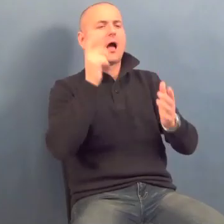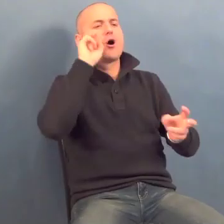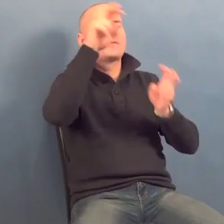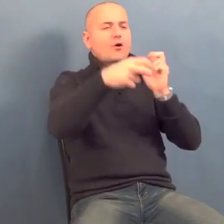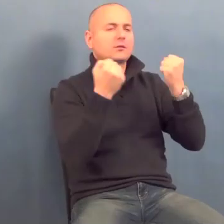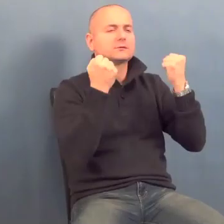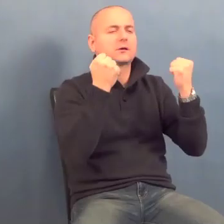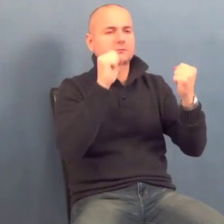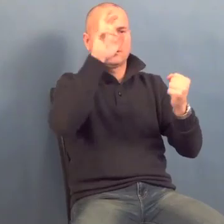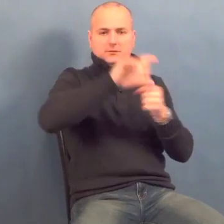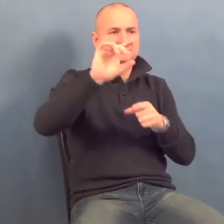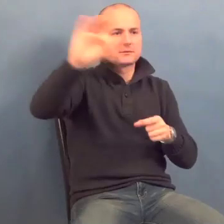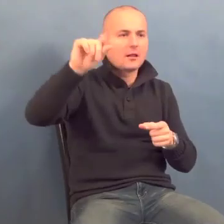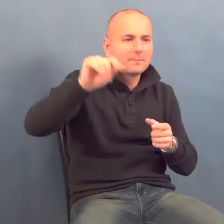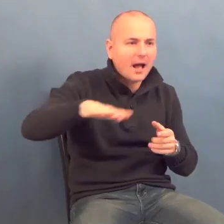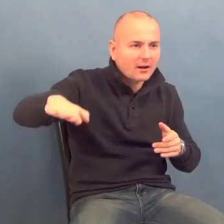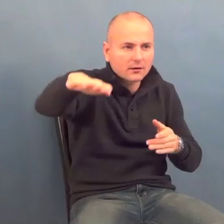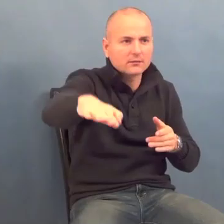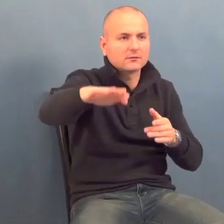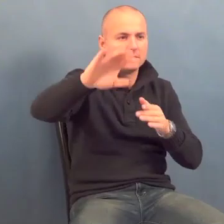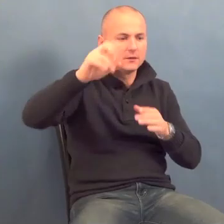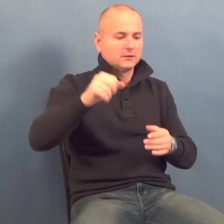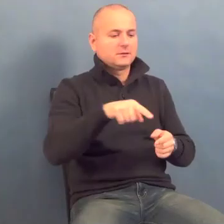Na przykład ja jeżdżę autem i widzę specjalny parking, to wtedy parkuję.